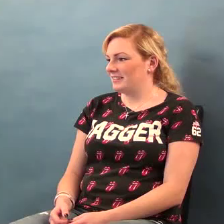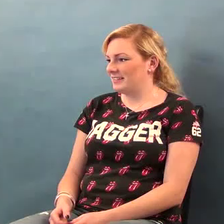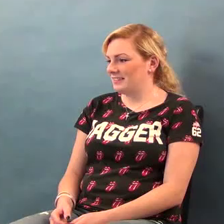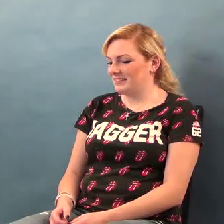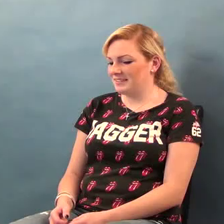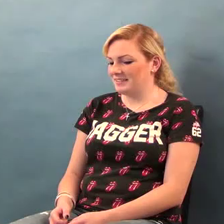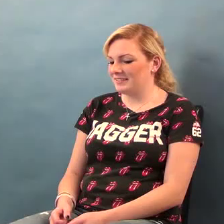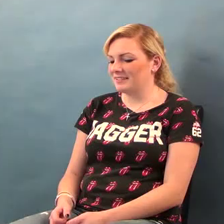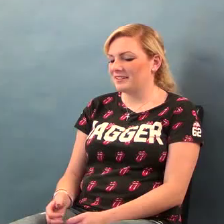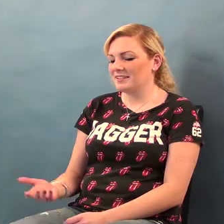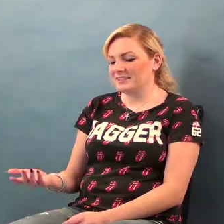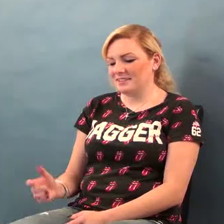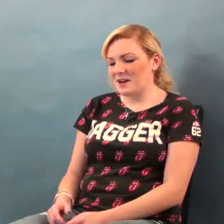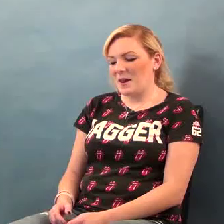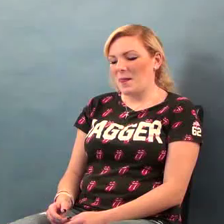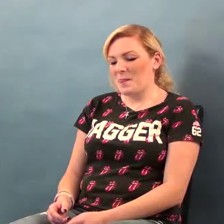Chyba w ogóle nie pracujesz.